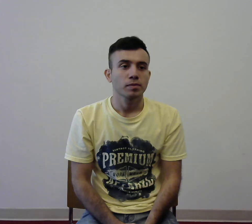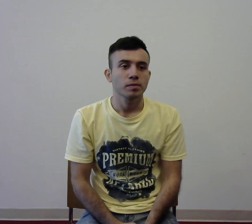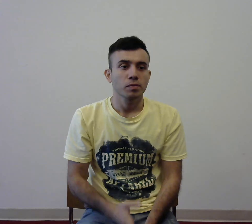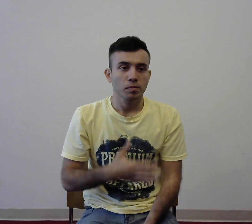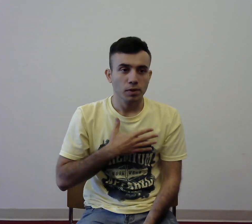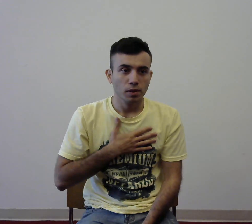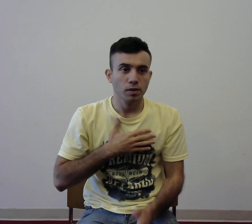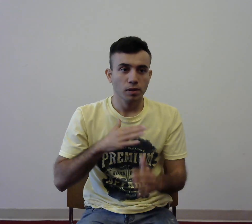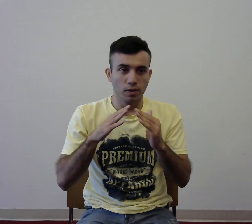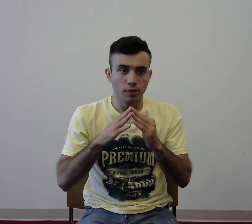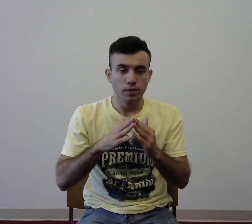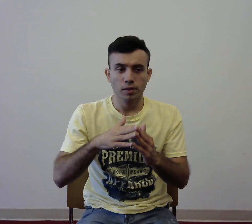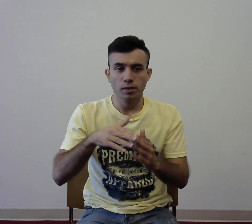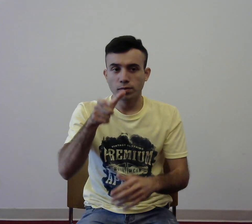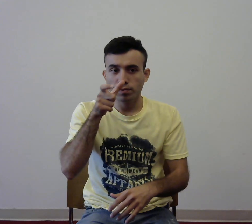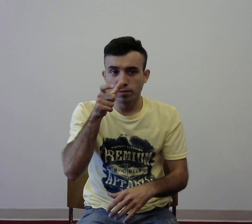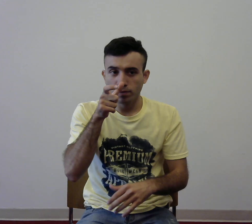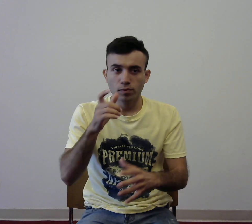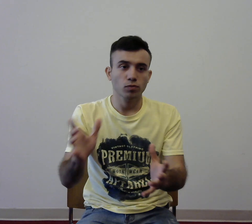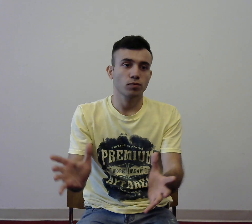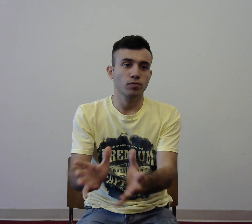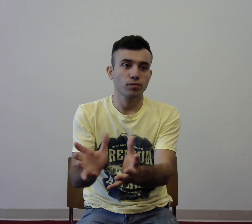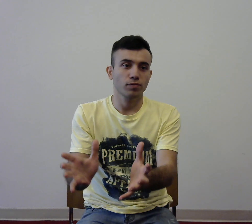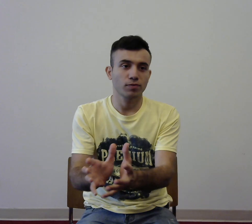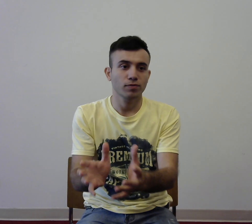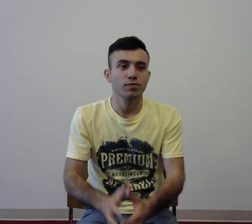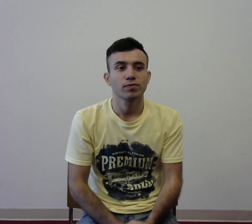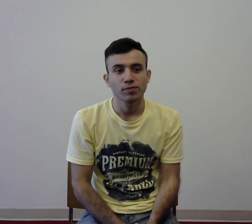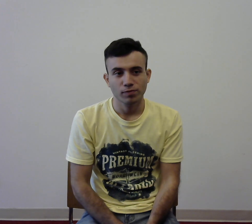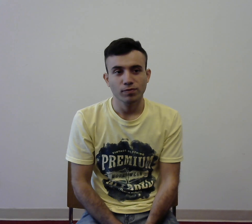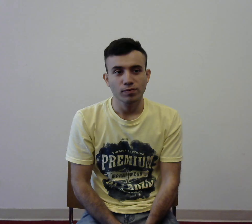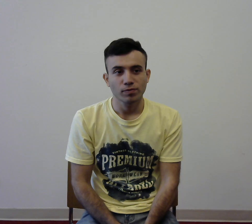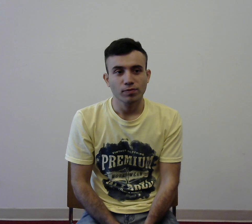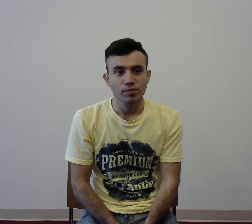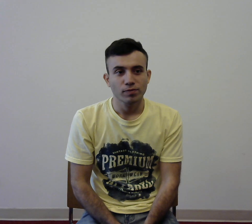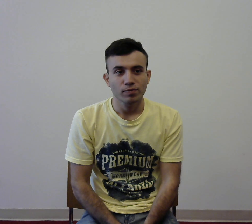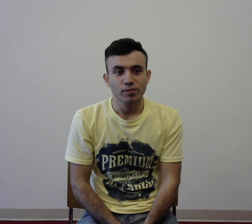Mən evdə it saxlayıram